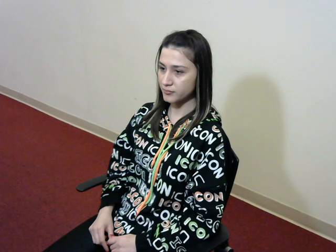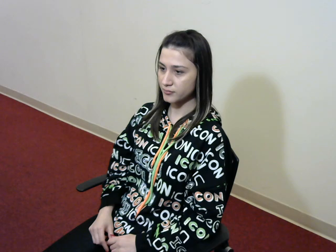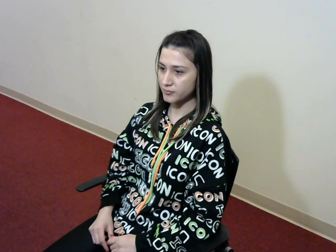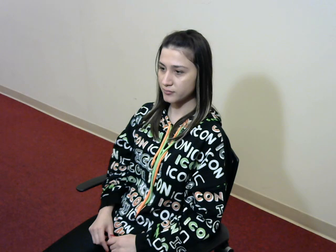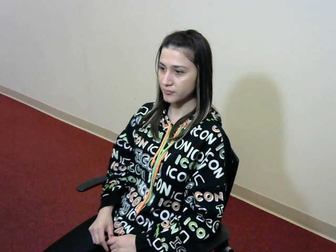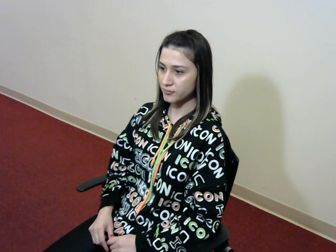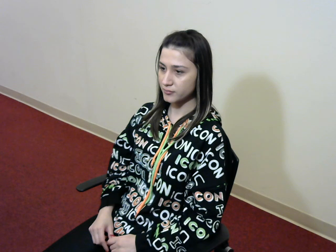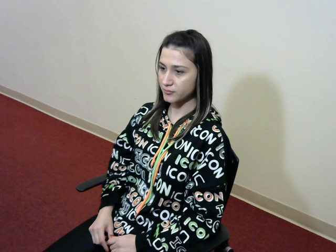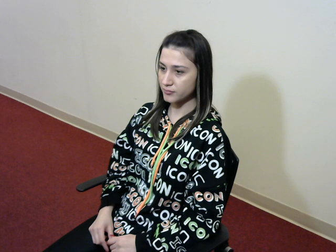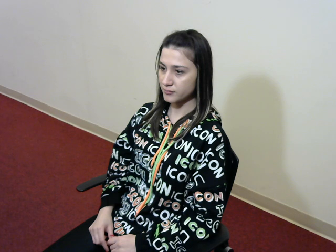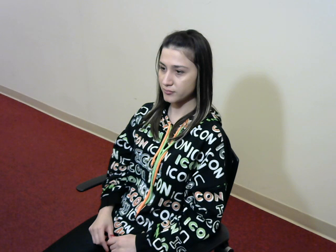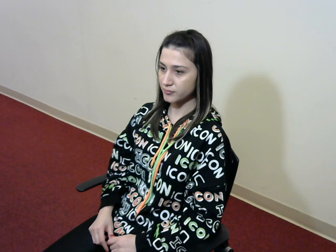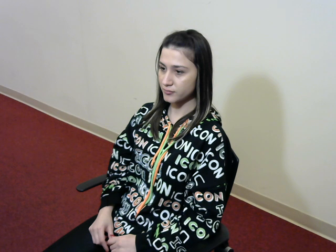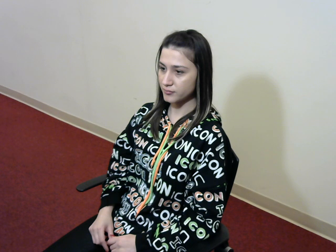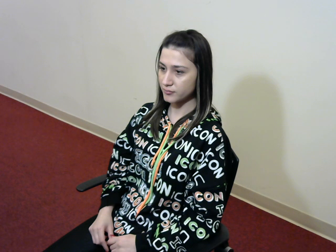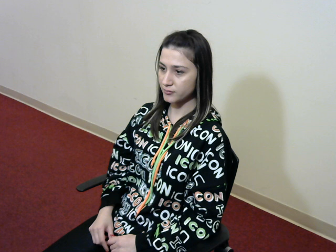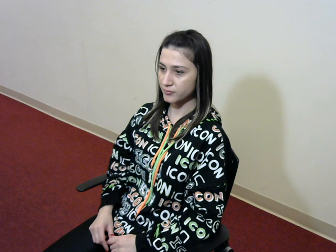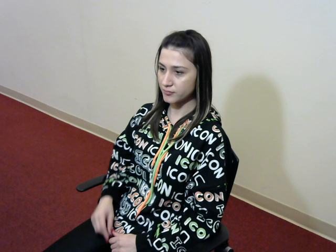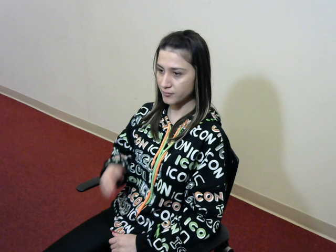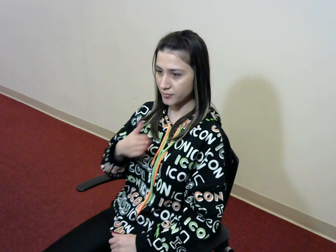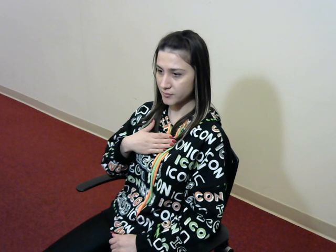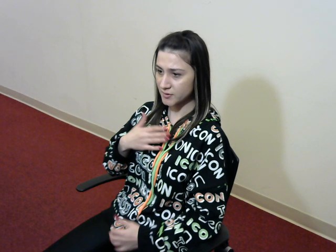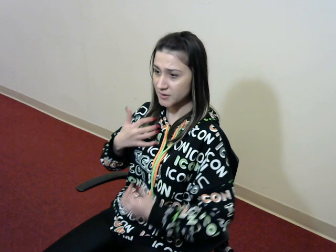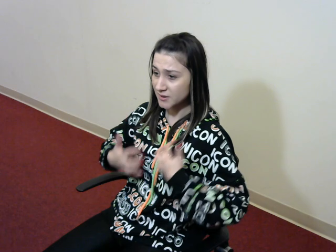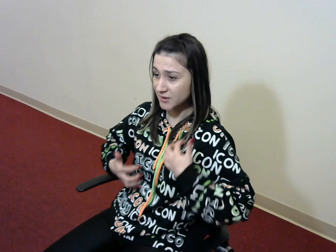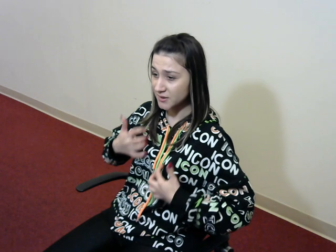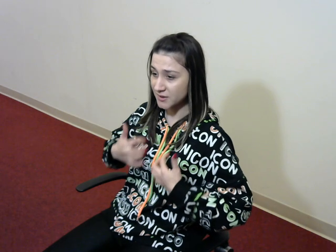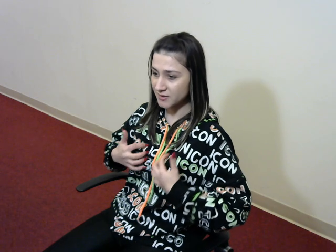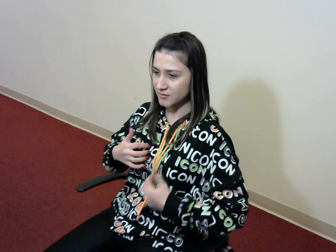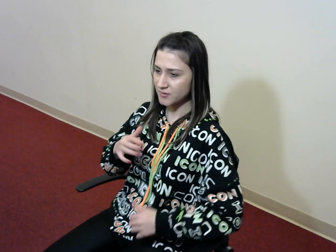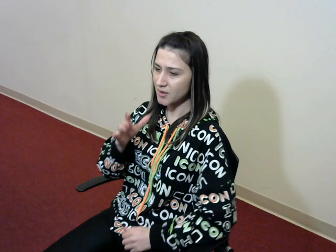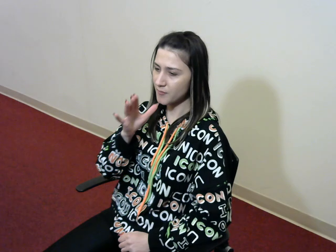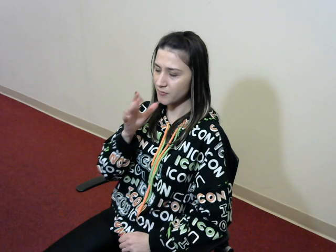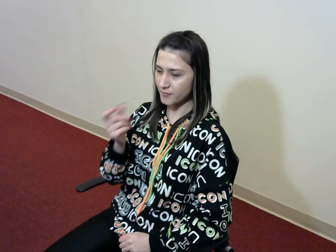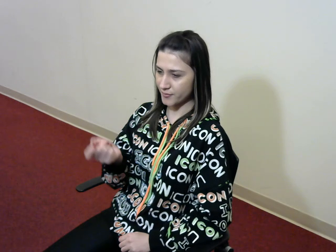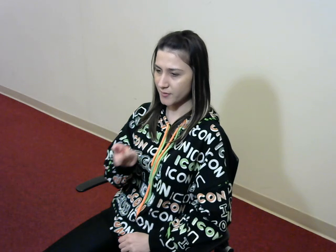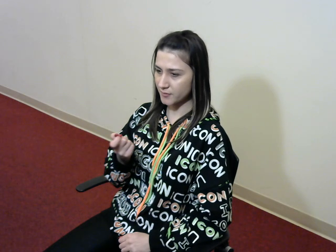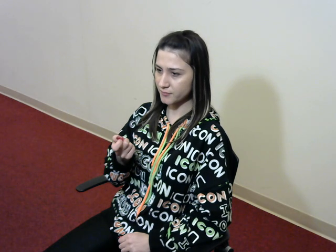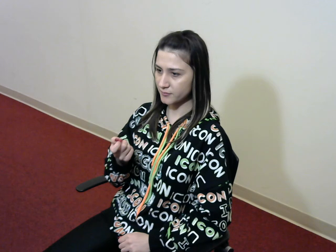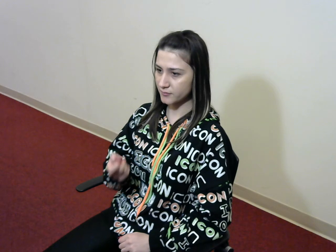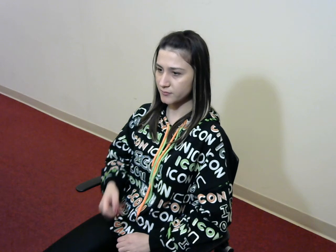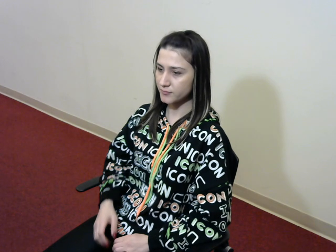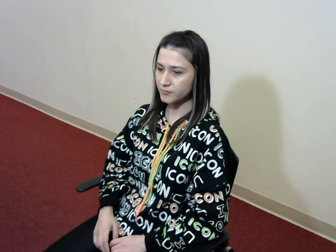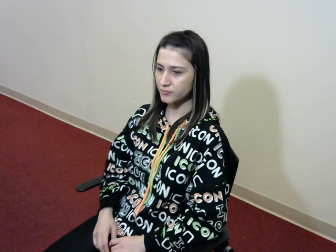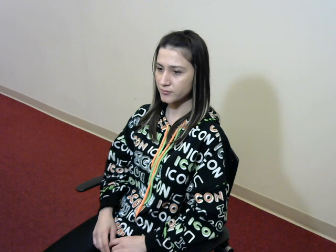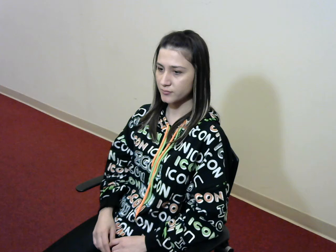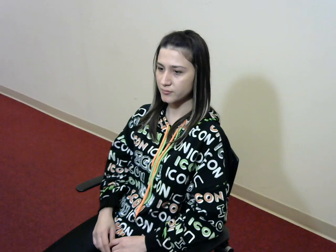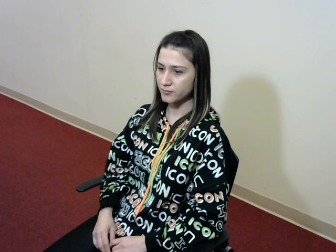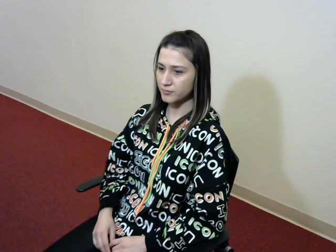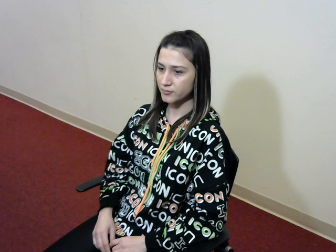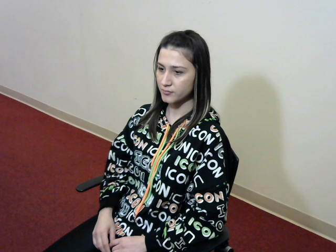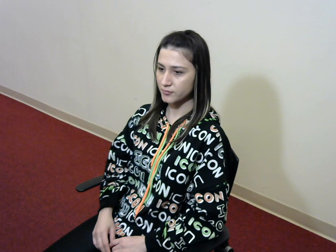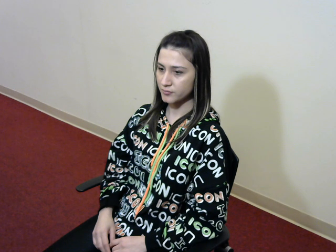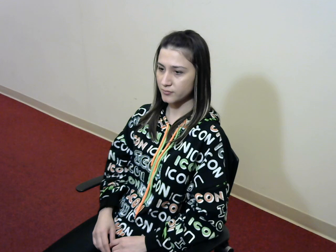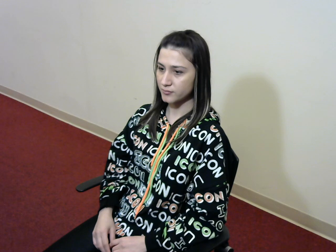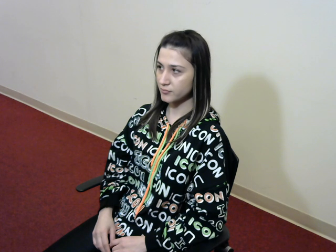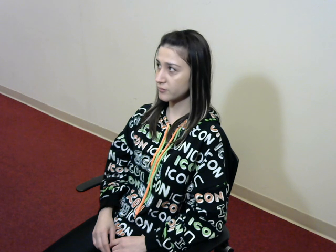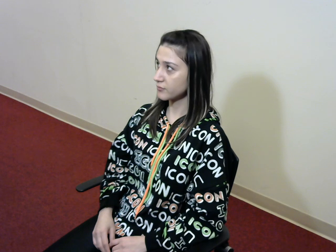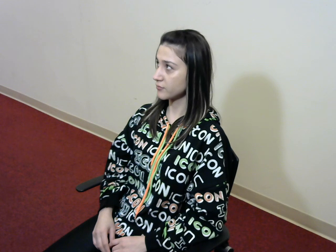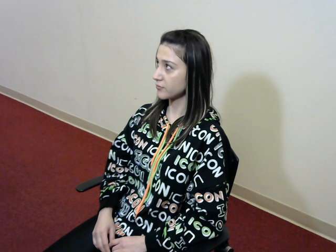Mən tələsirəm, vaxtım azdır